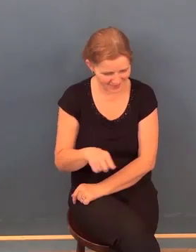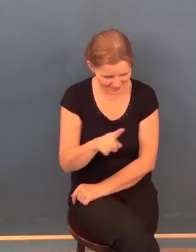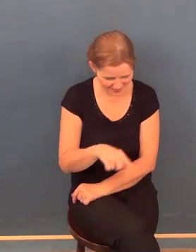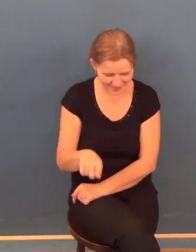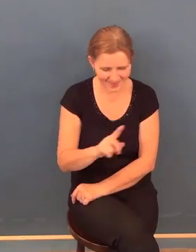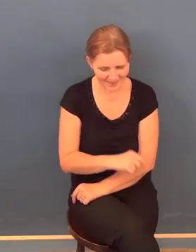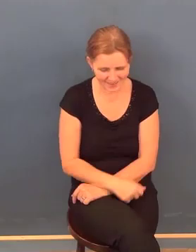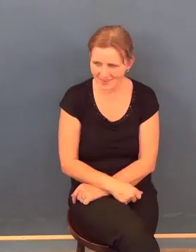Okrągły.